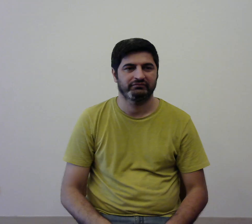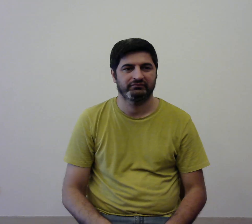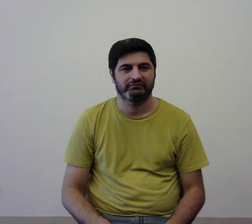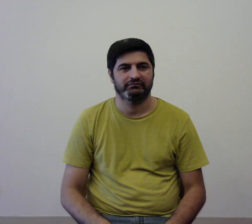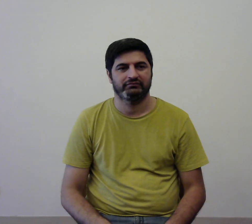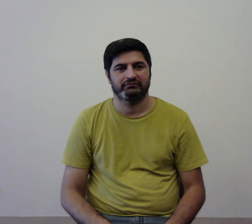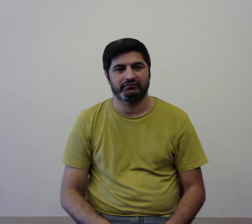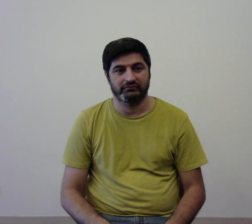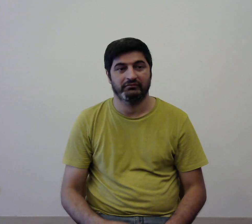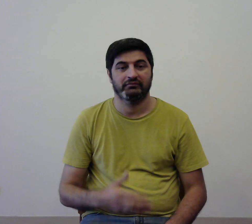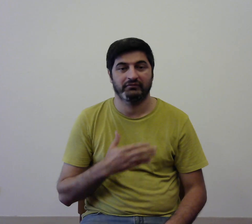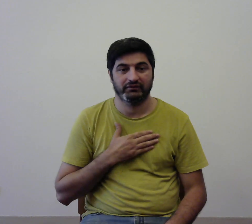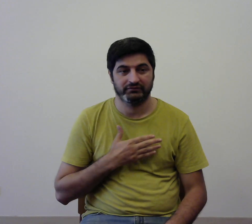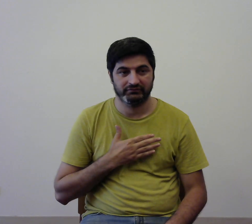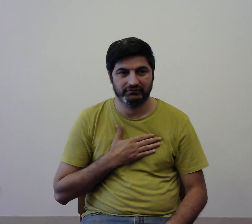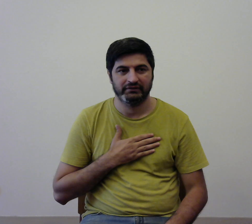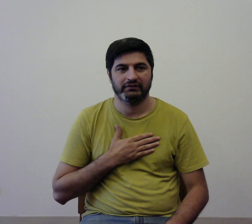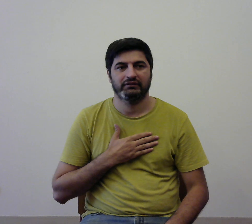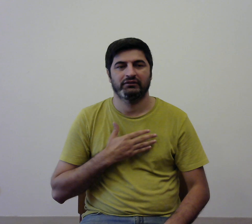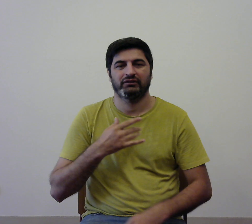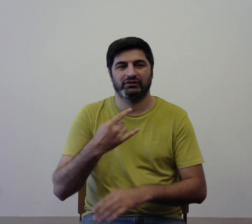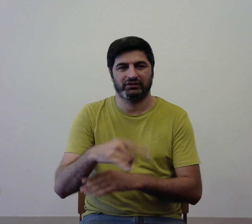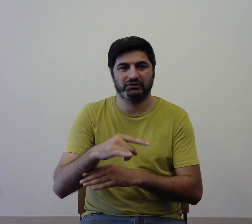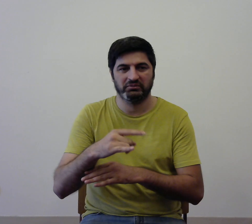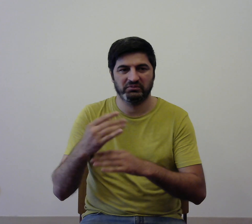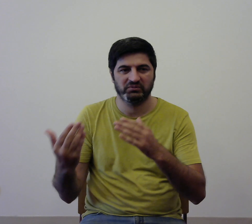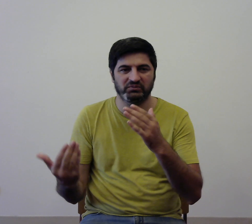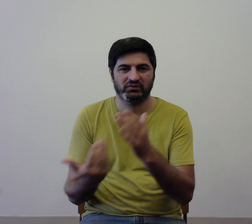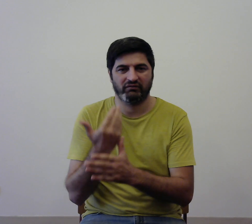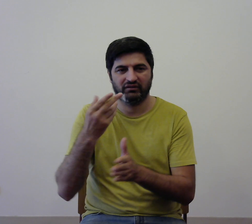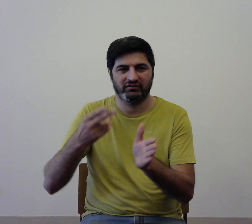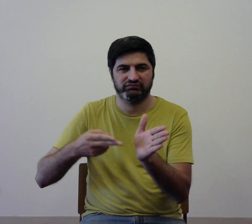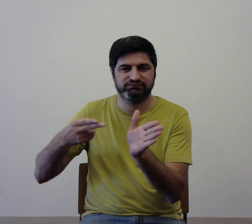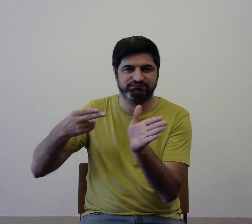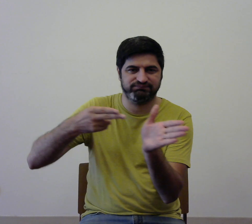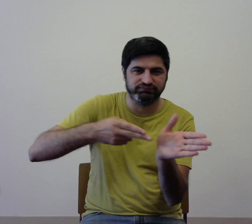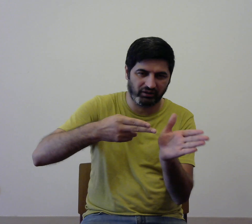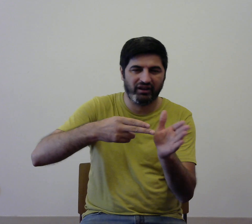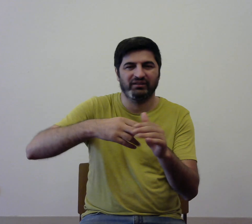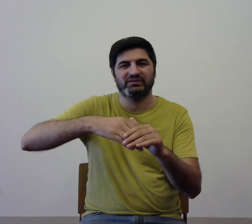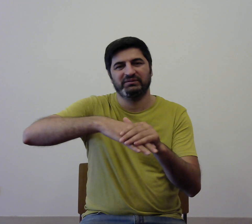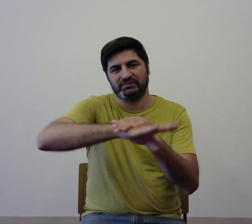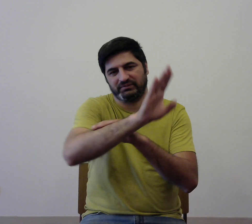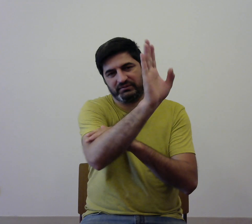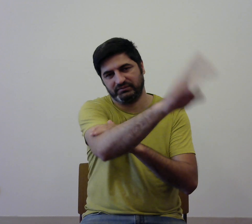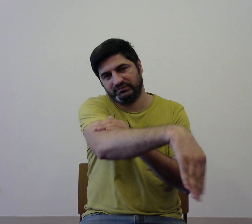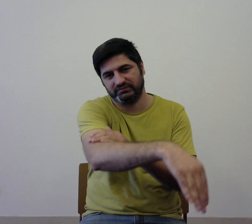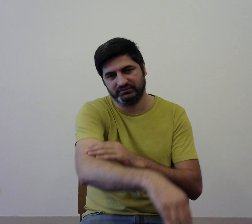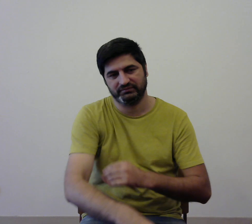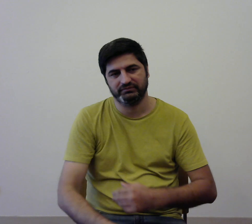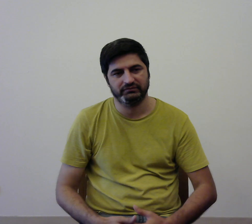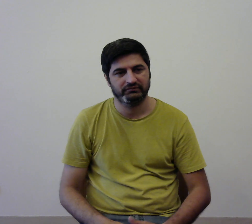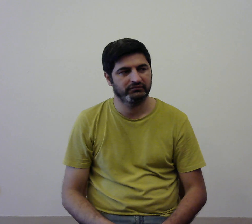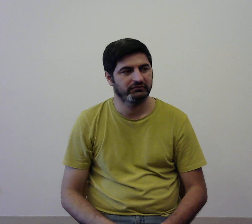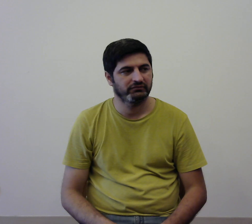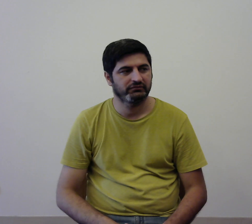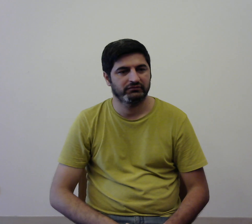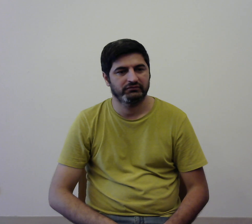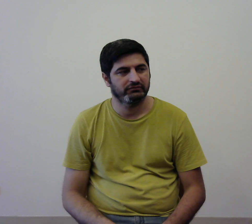Mən Gəncəyə yeni qatarla gedirəm